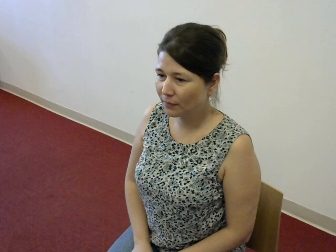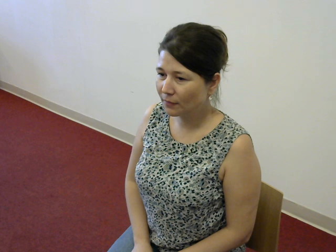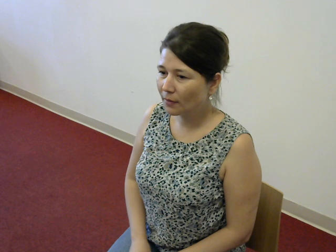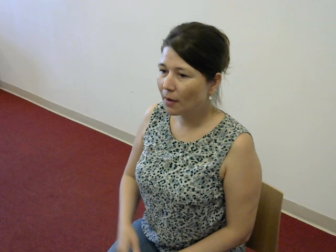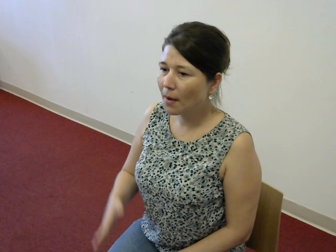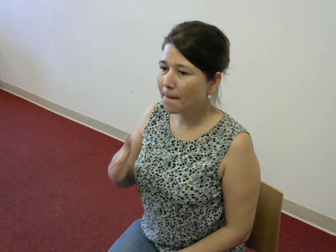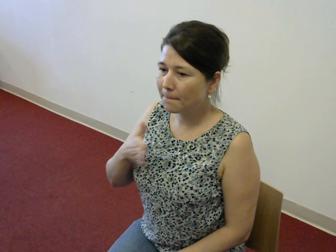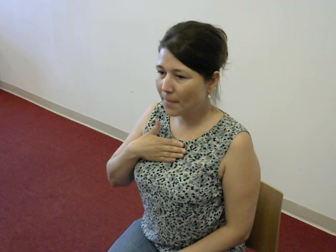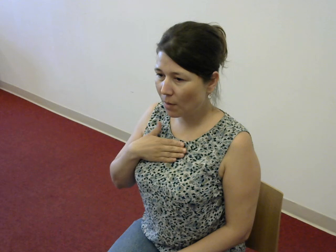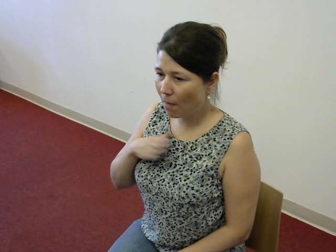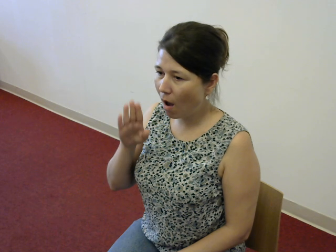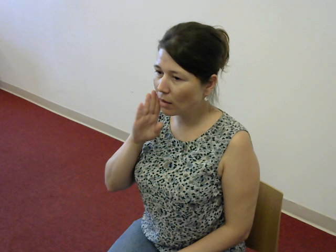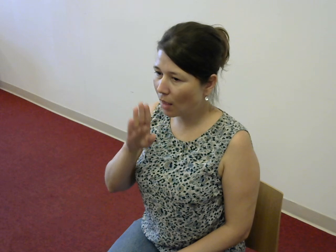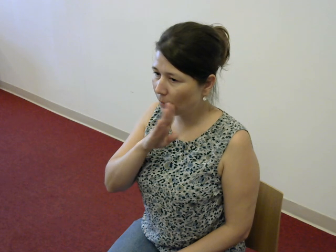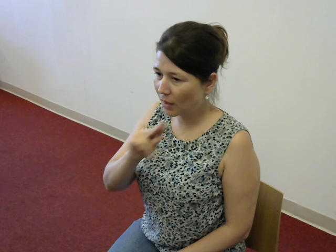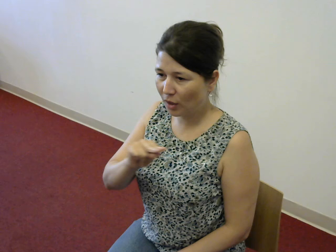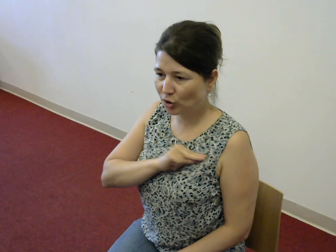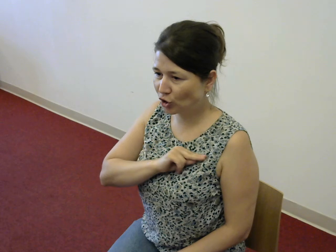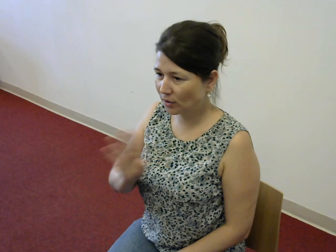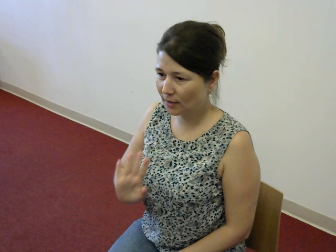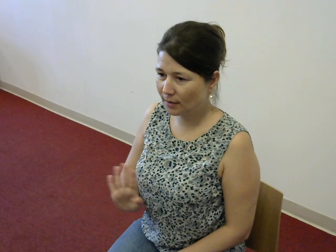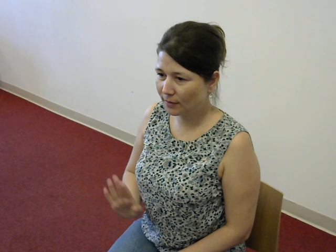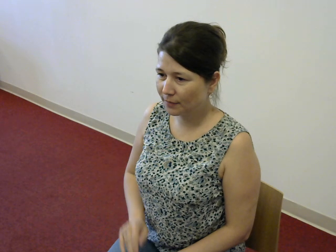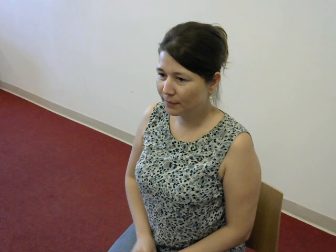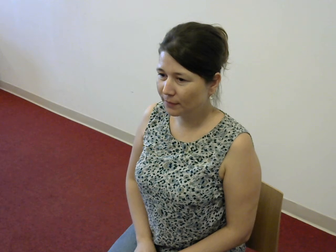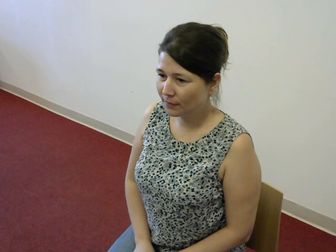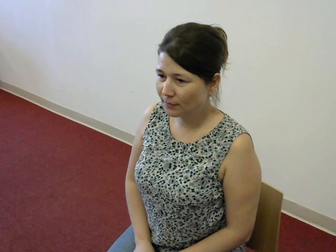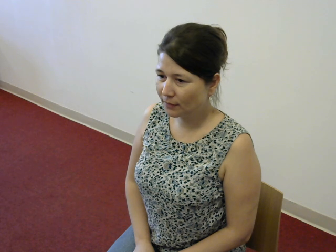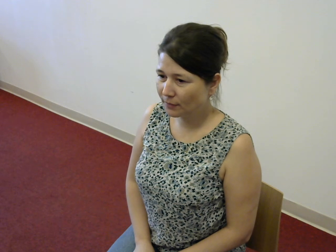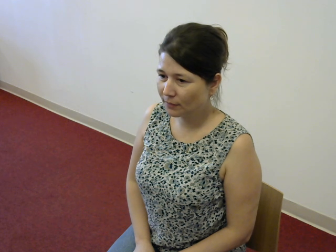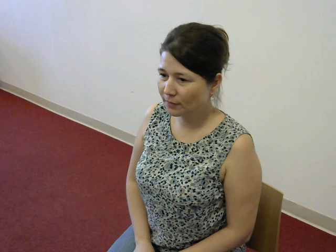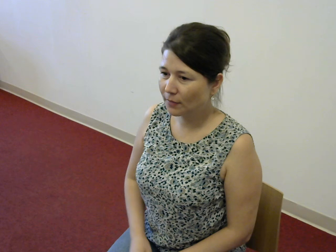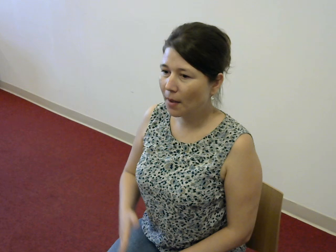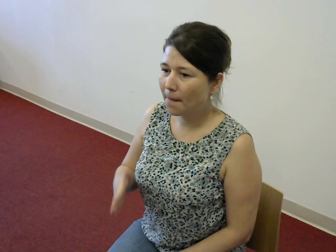Mənim anam işsizdir